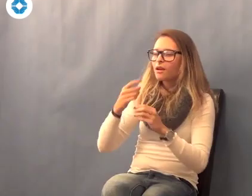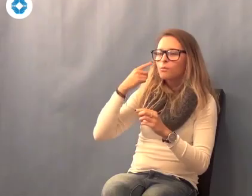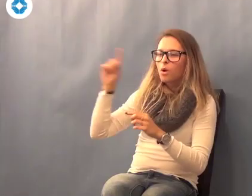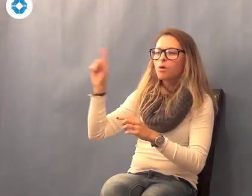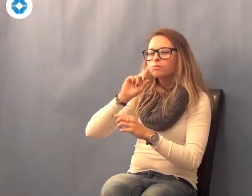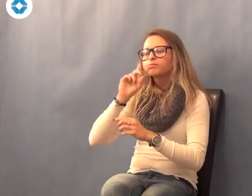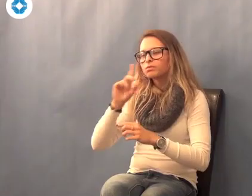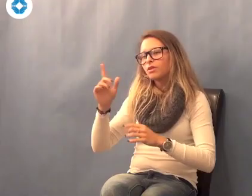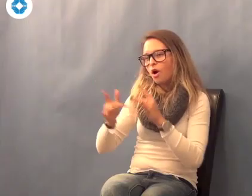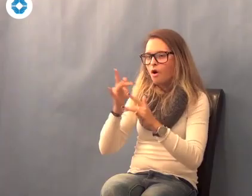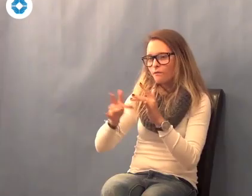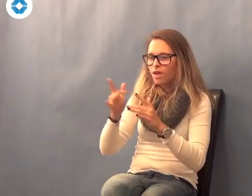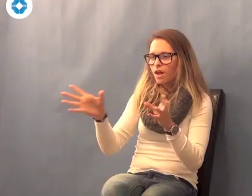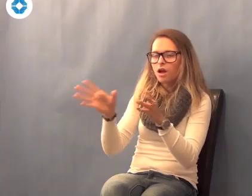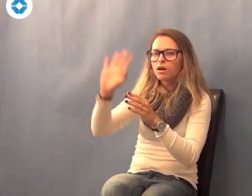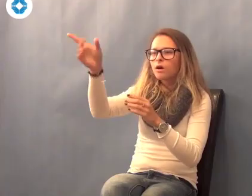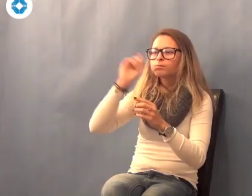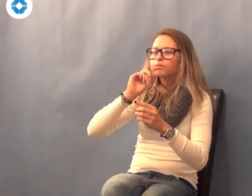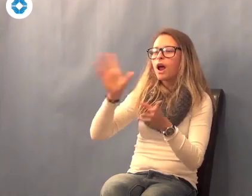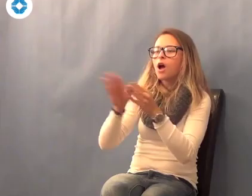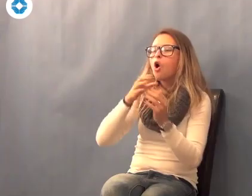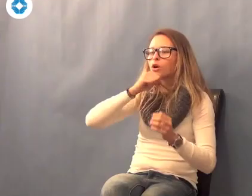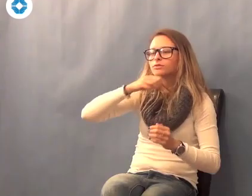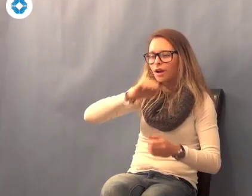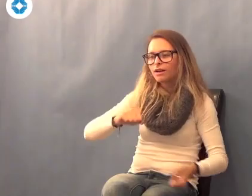Zauważył chłopca na rowerze, a nie, nie, zauważył chłopca z kozą.